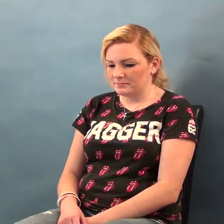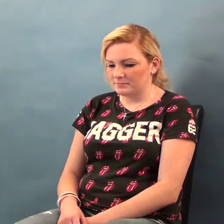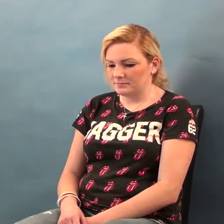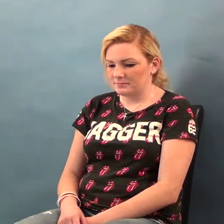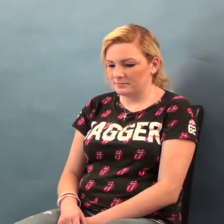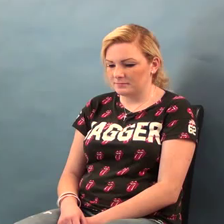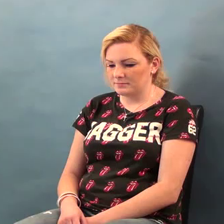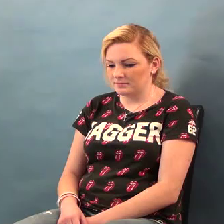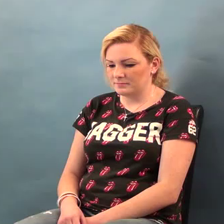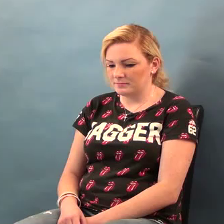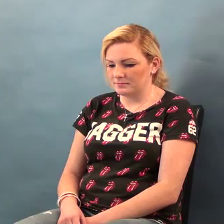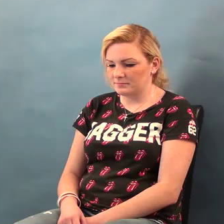Nie wiem.